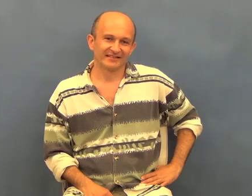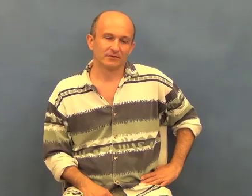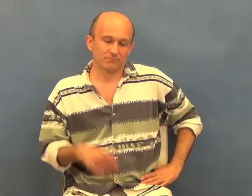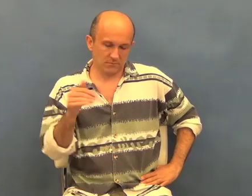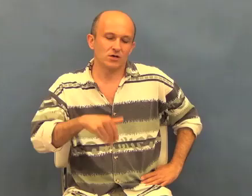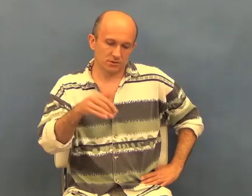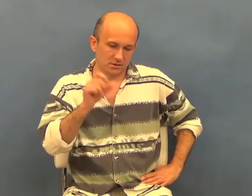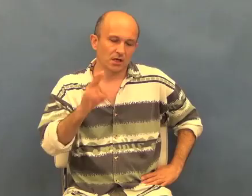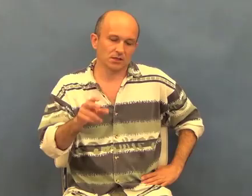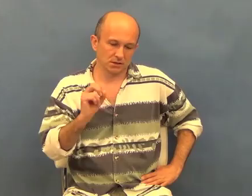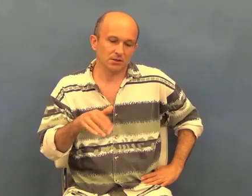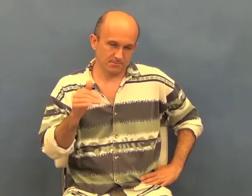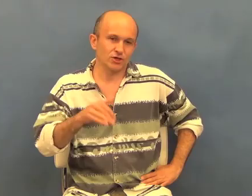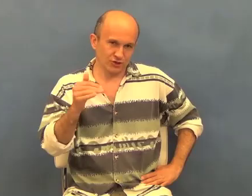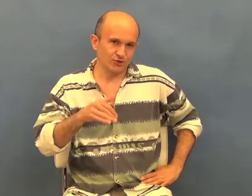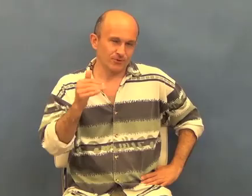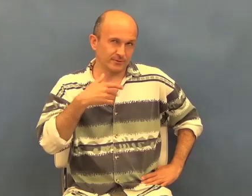Można, tak, tak, można.